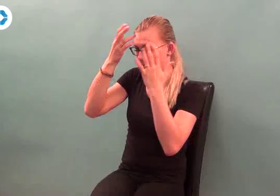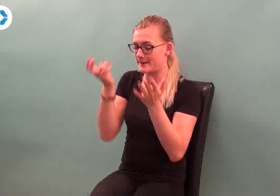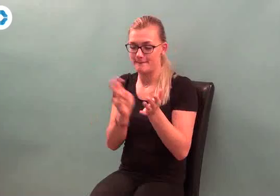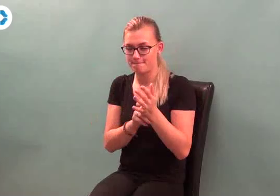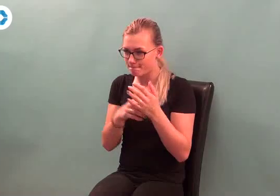Wstał.